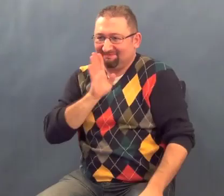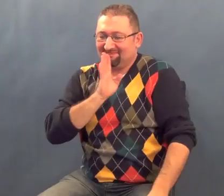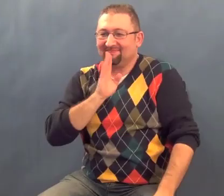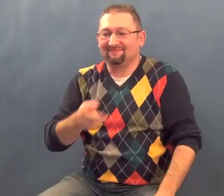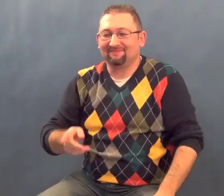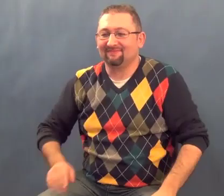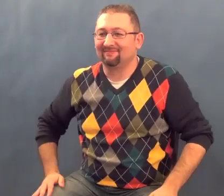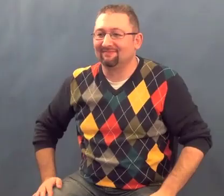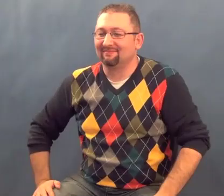Chyba.